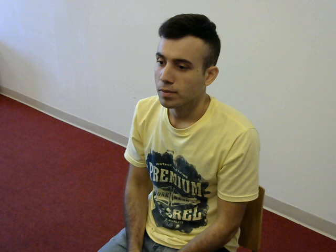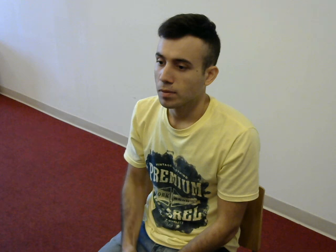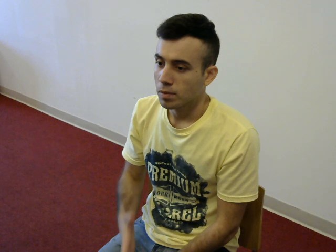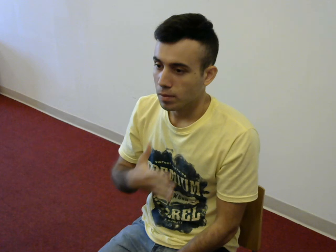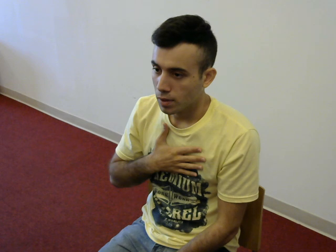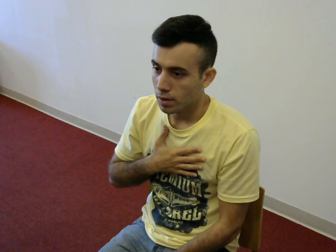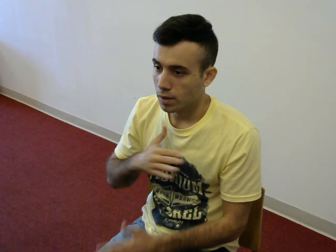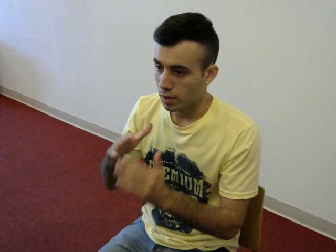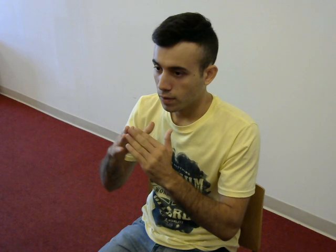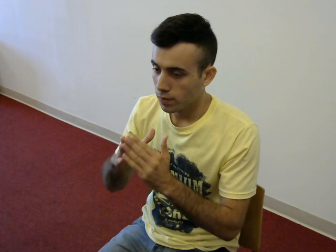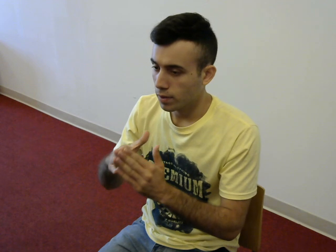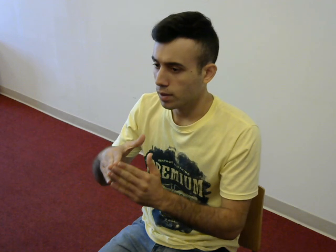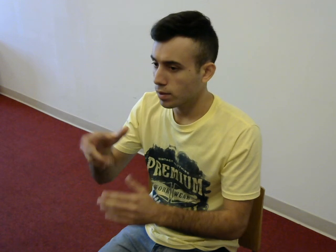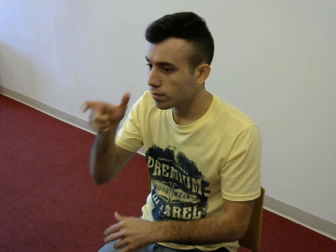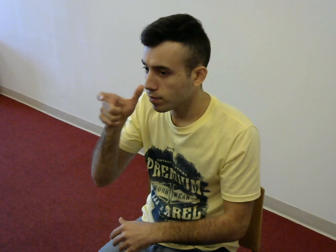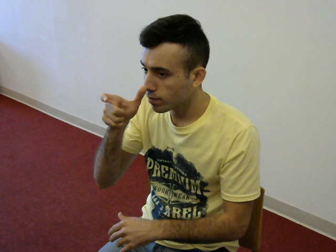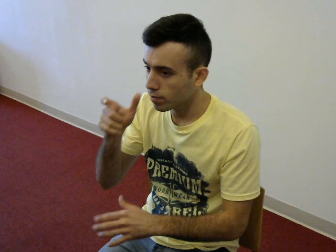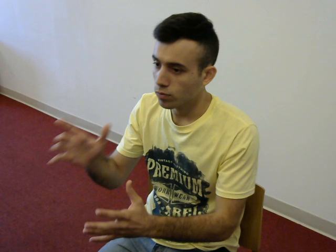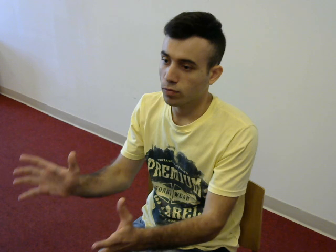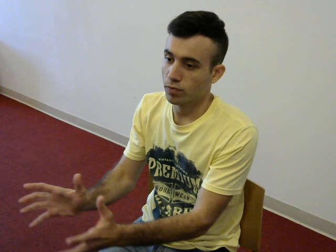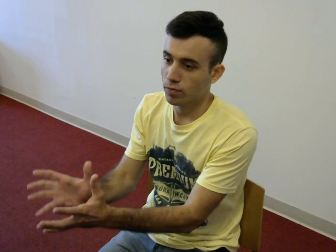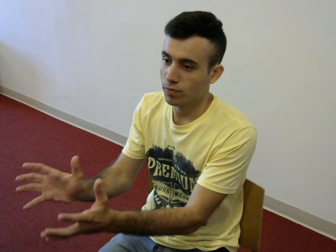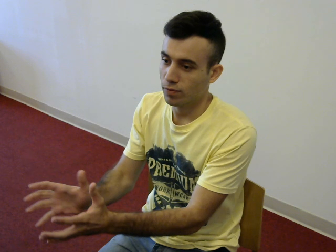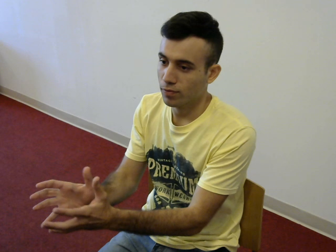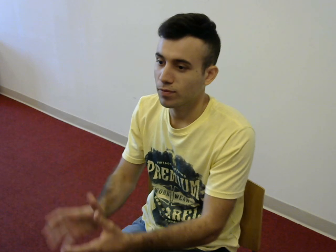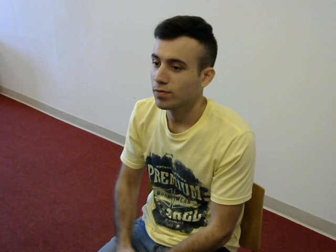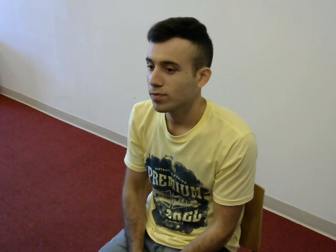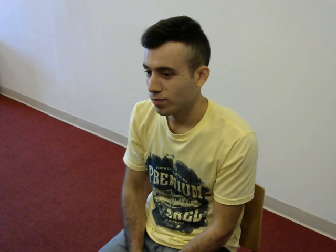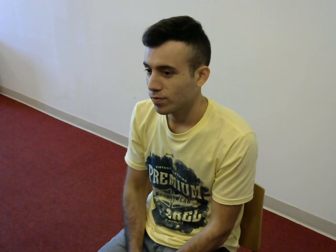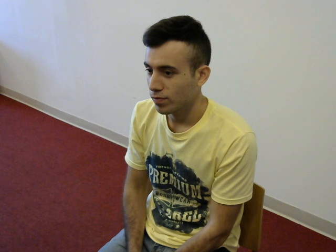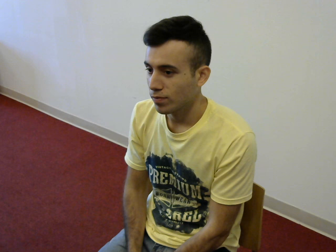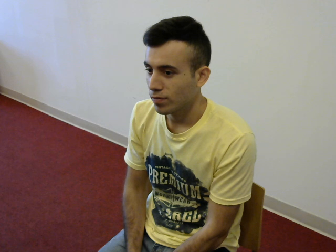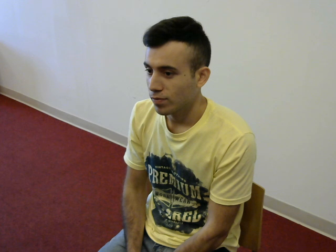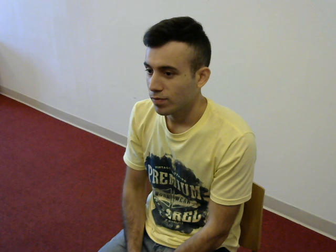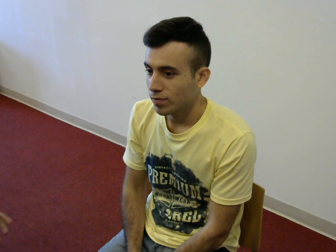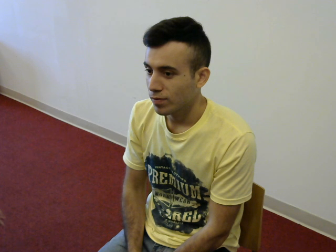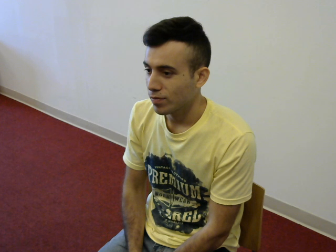Mən evdə it saxlayıram